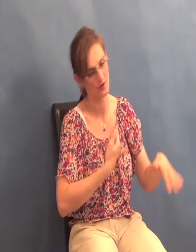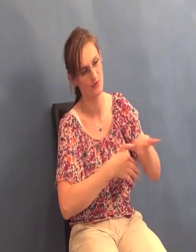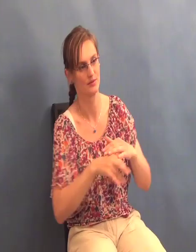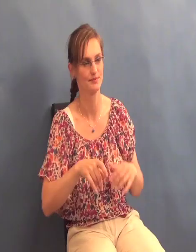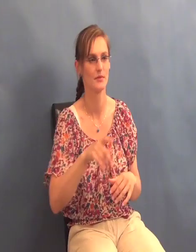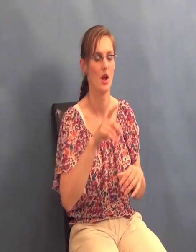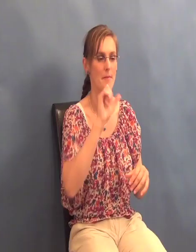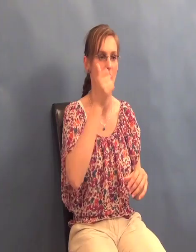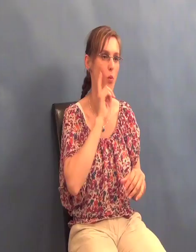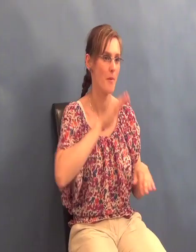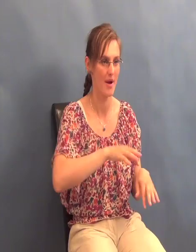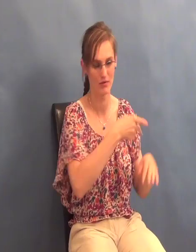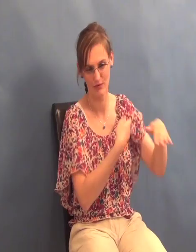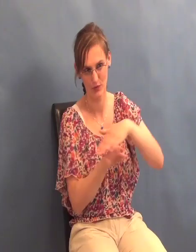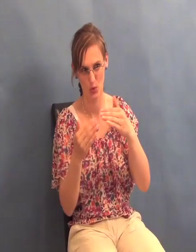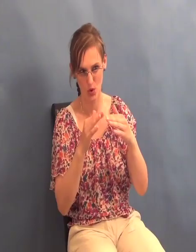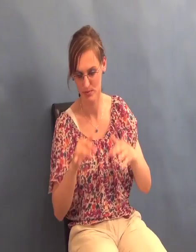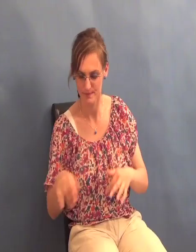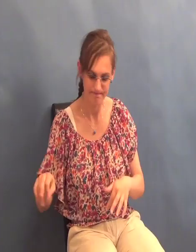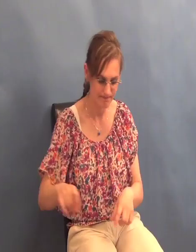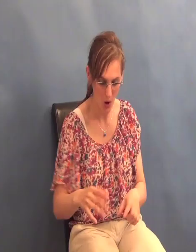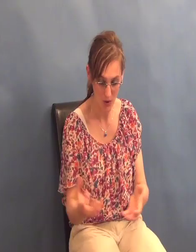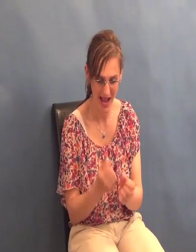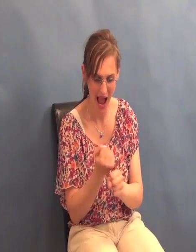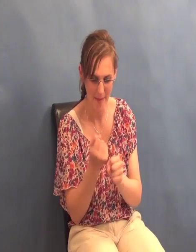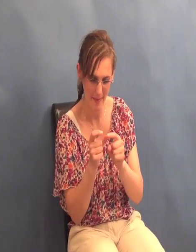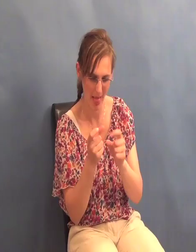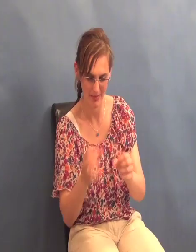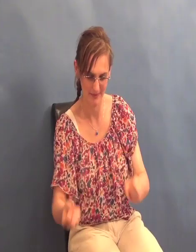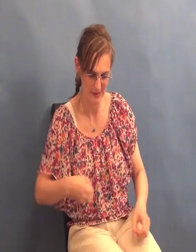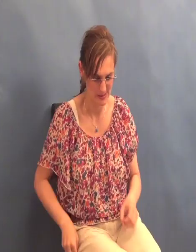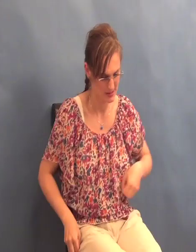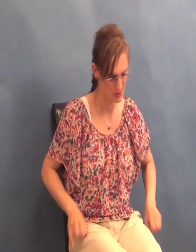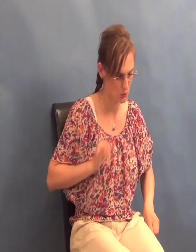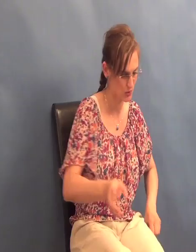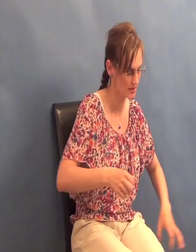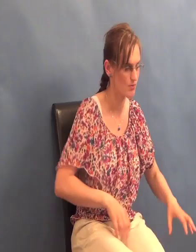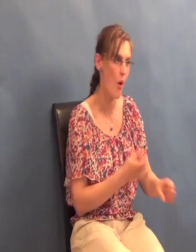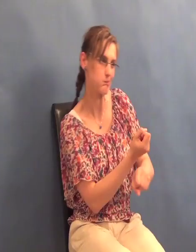Najpierw mały chłopiec wychodzi z domu, idzie i znajduje małe kamienie, chowa je do kieszeni, bo są potrzebne do rzucania.